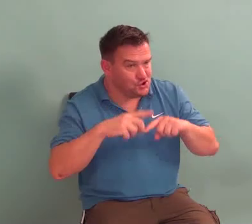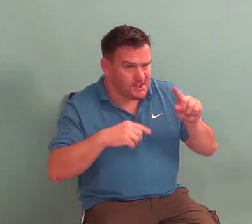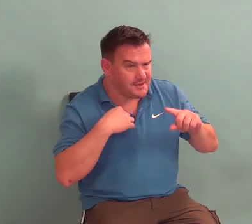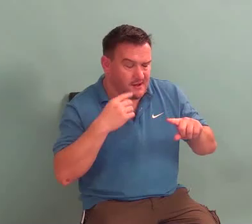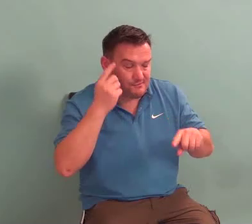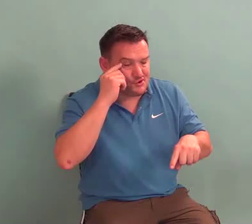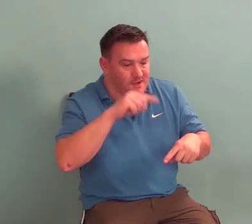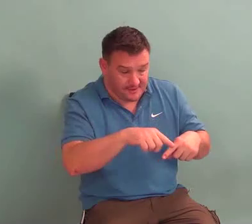Dobra, przypomniało mi się.